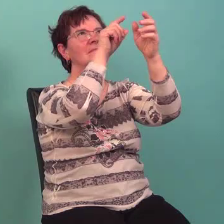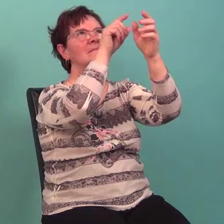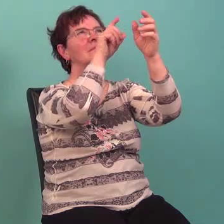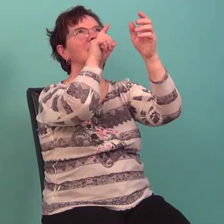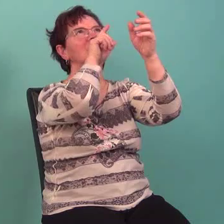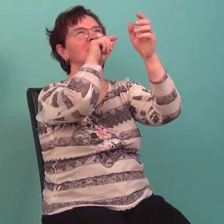Ptaszek.